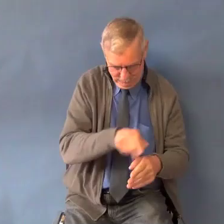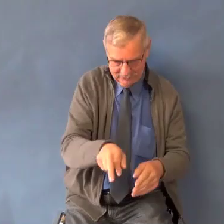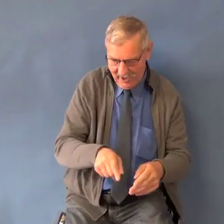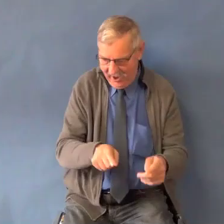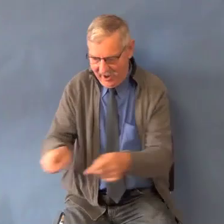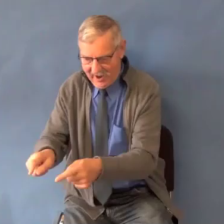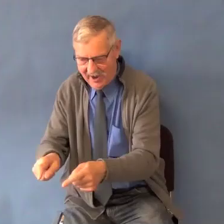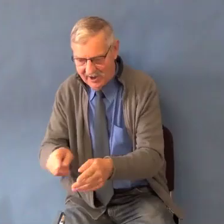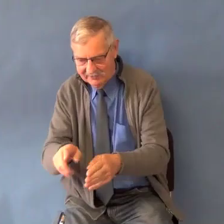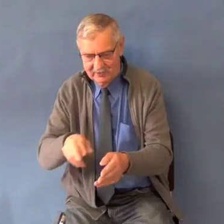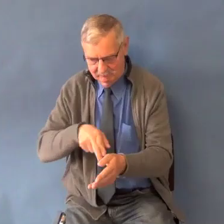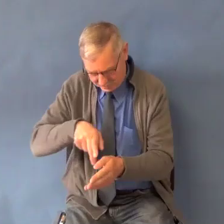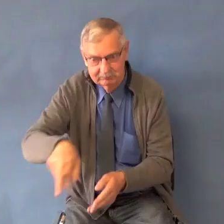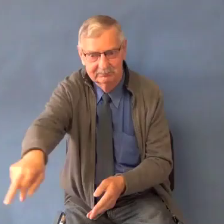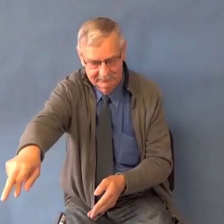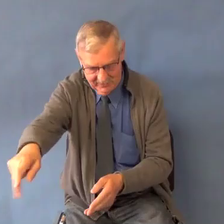Z boku można iść.